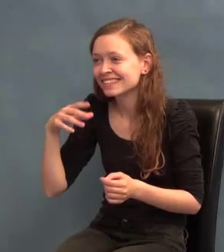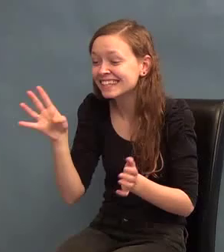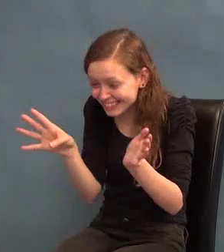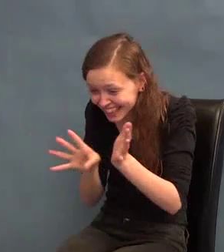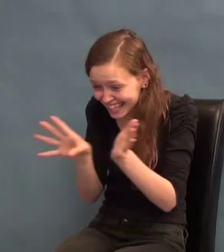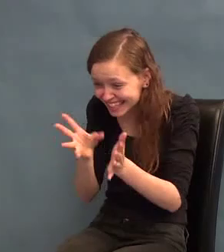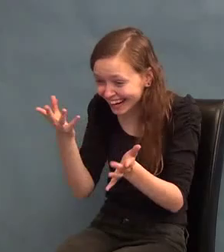Dziewiętnastego.